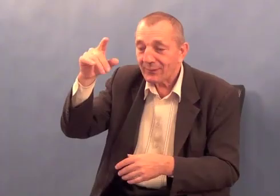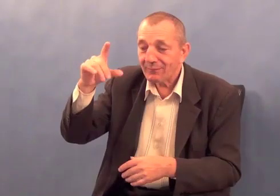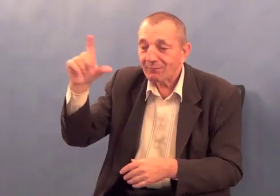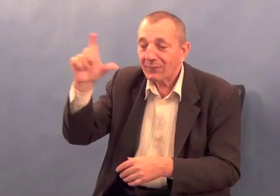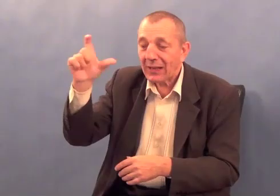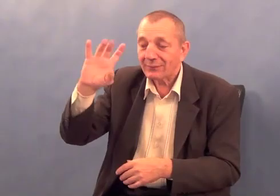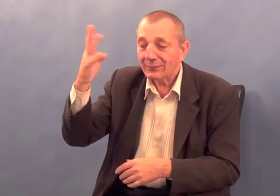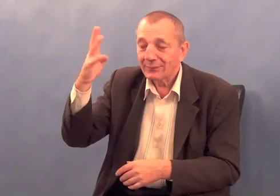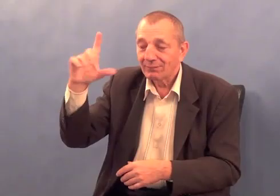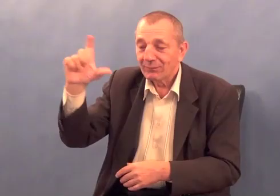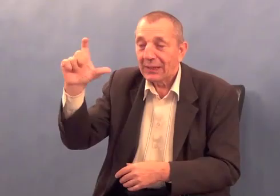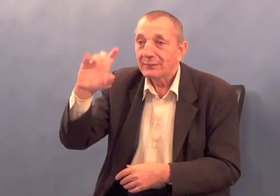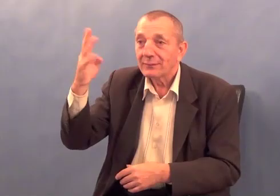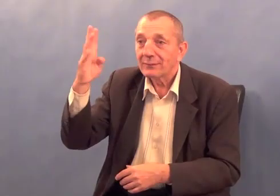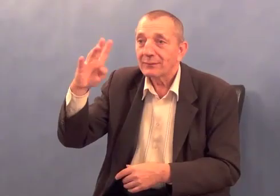Czwartek czwartego.